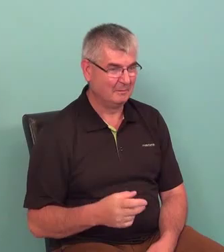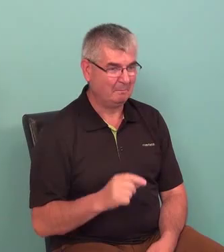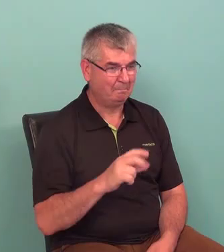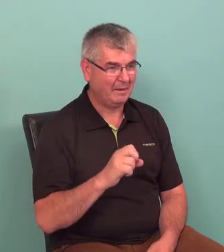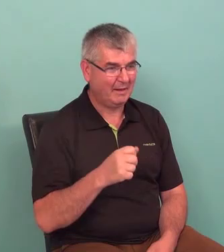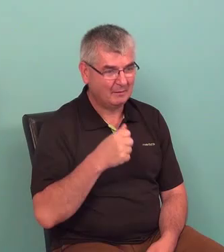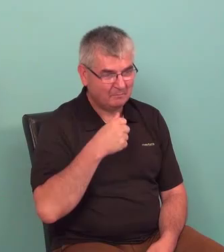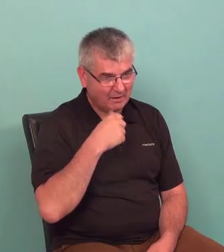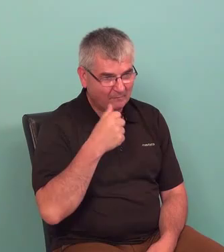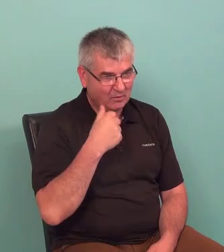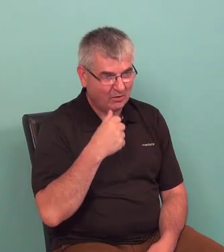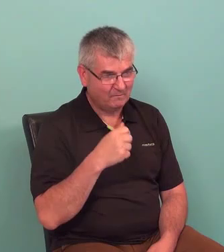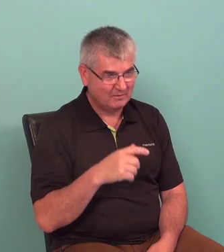"Pan Wołodyjowski"